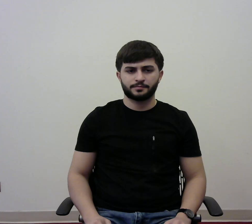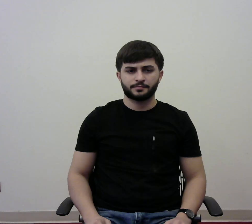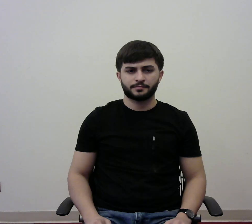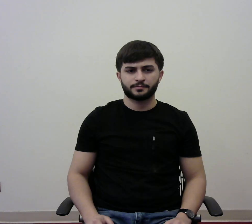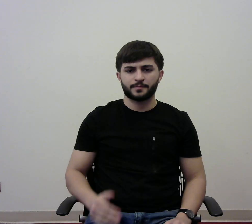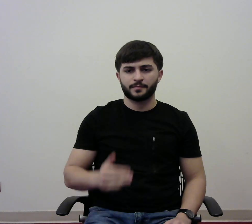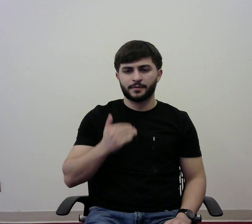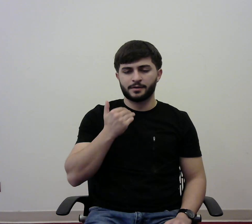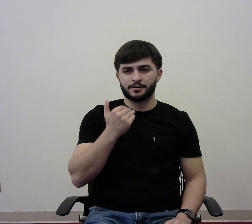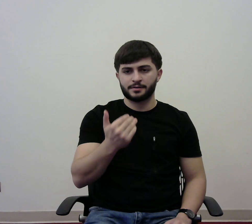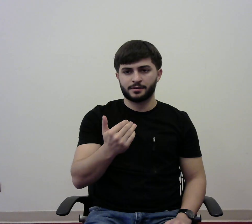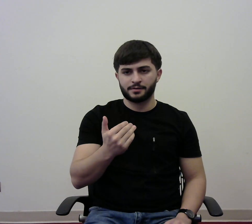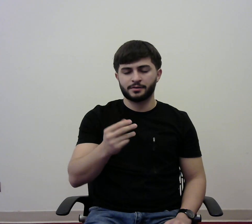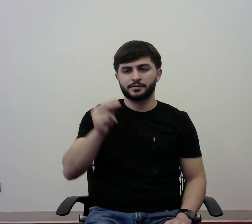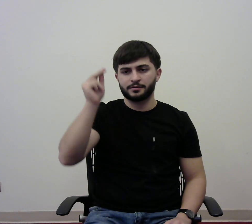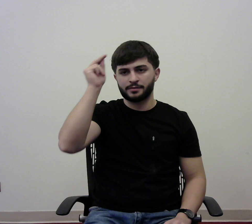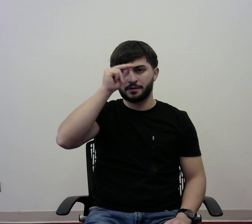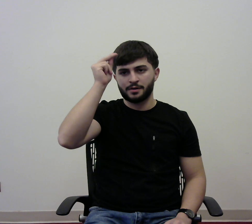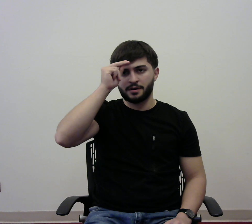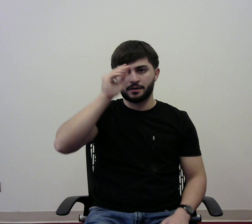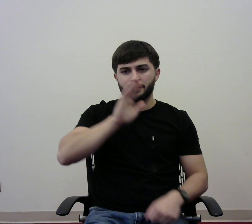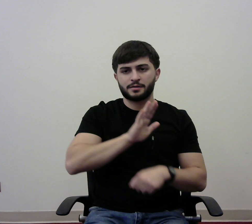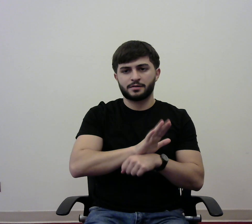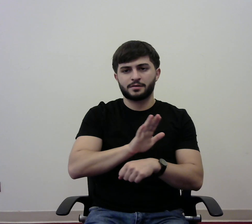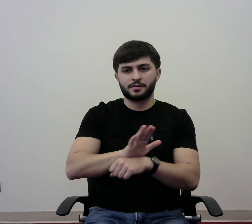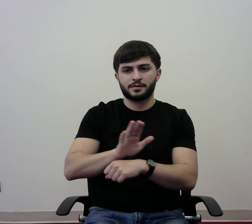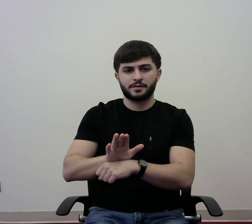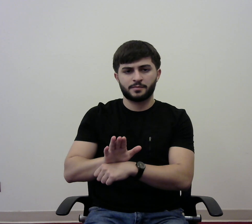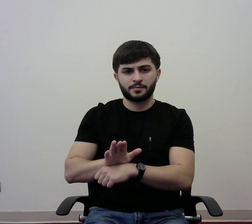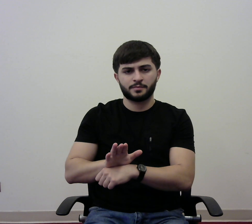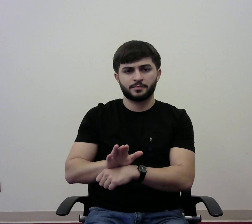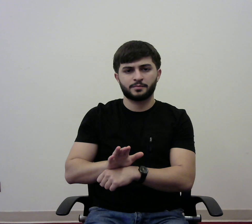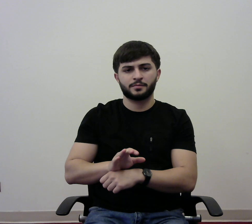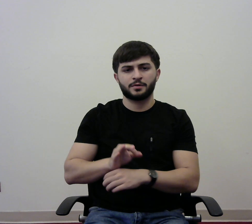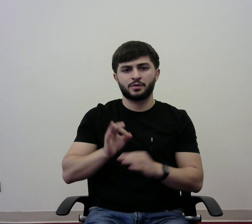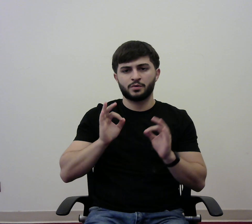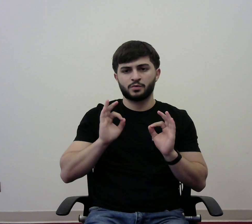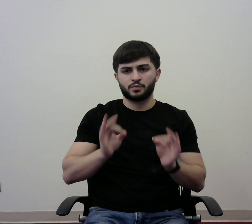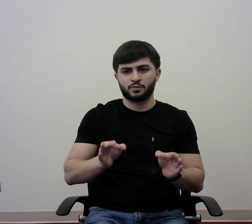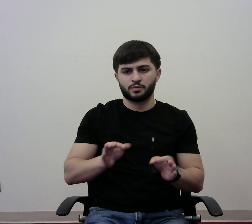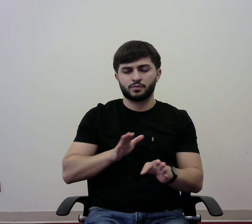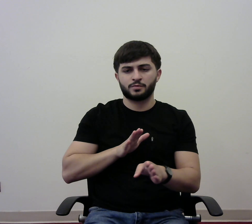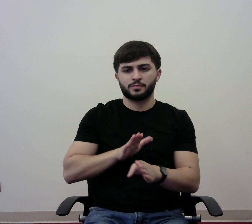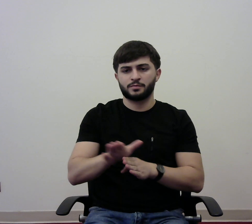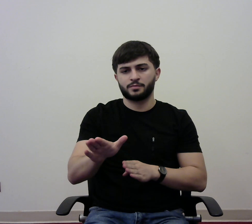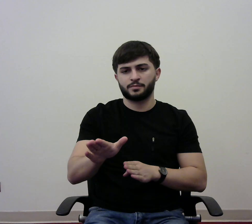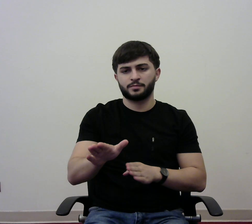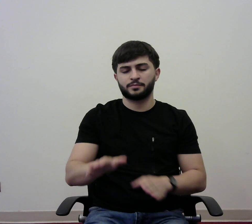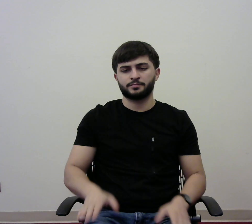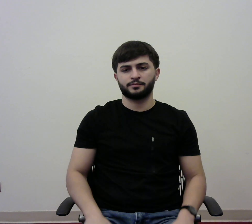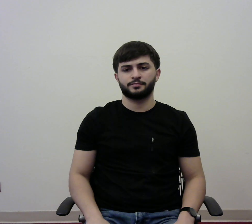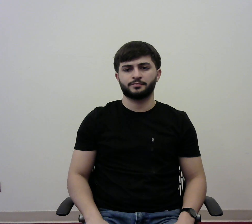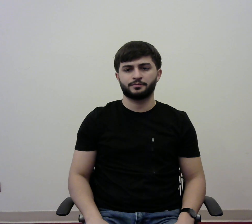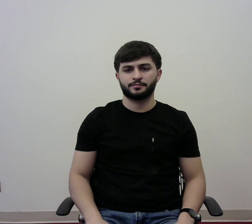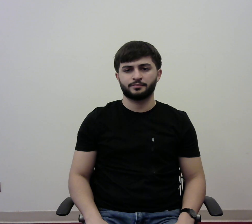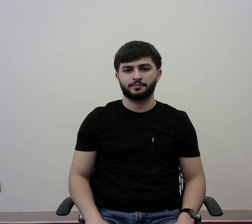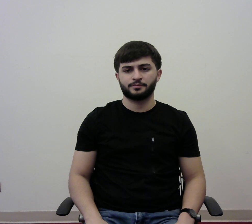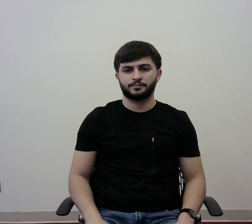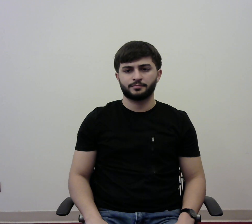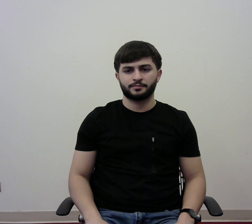Sənin şagirdin tapşırıqları düzgün yerinə yetirib